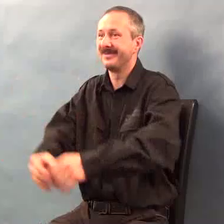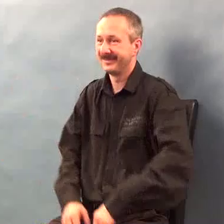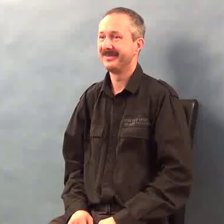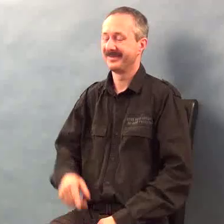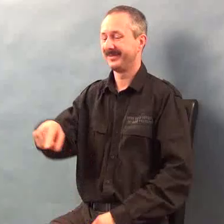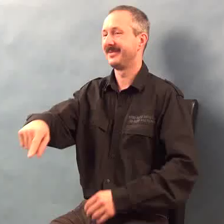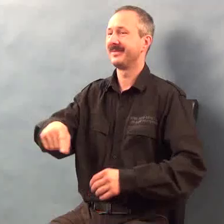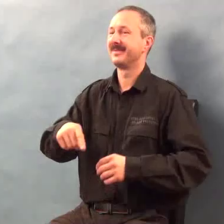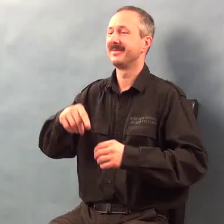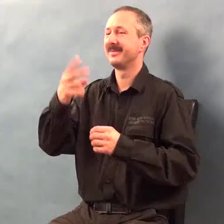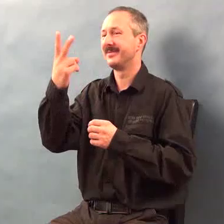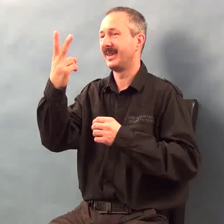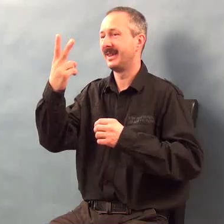Tam są dwie postacie.